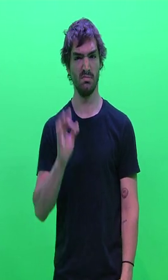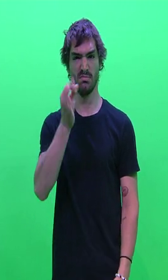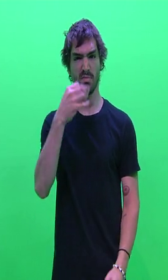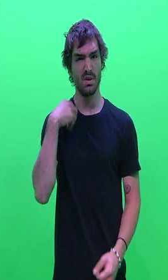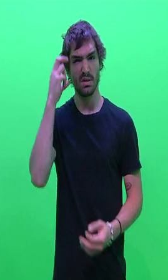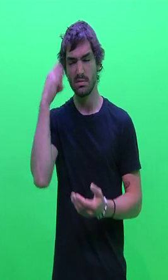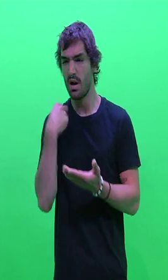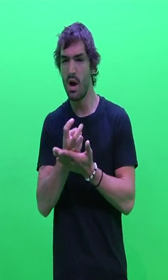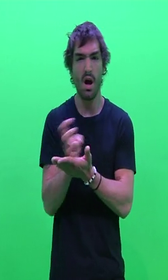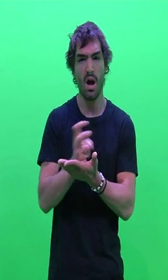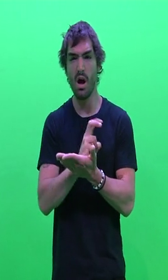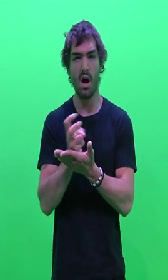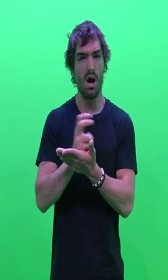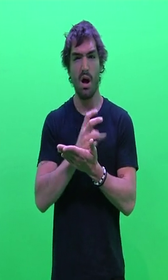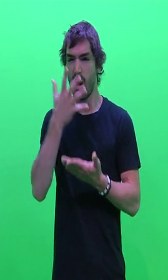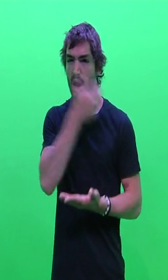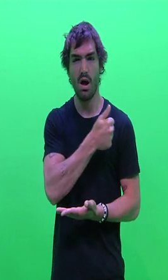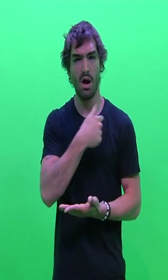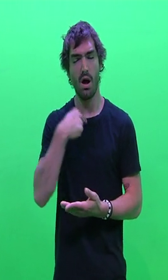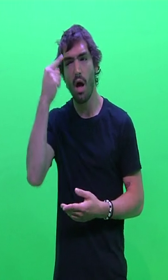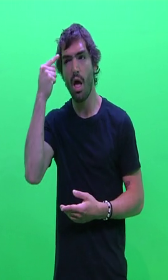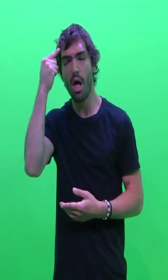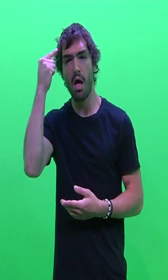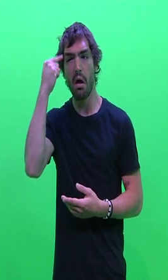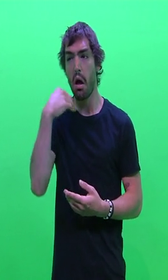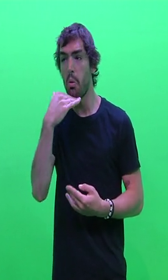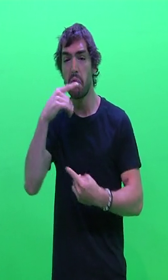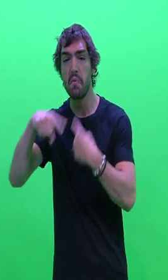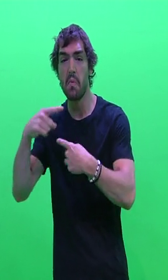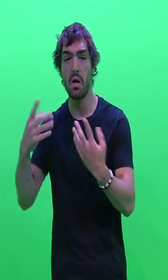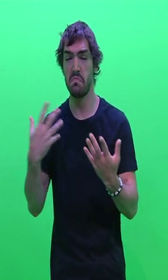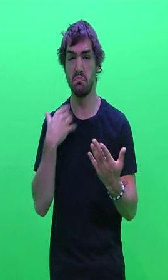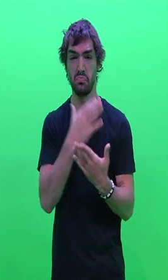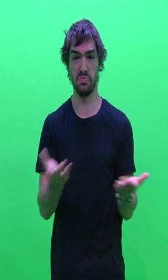Sí, no puc dormir perquè estic molt amoïnat, no sé si és per temes familiars o què.